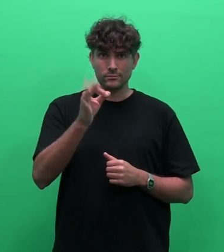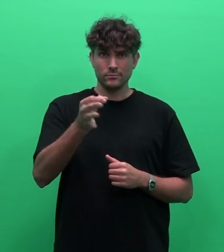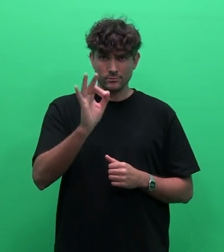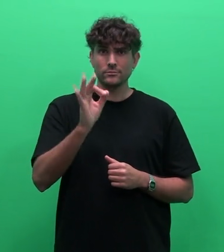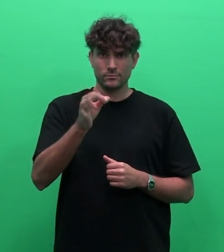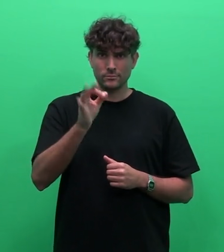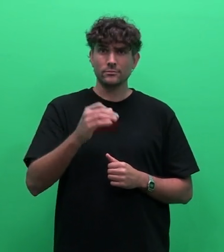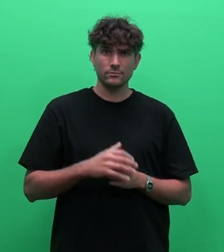Sí, sí, sí.